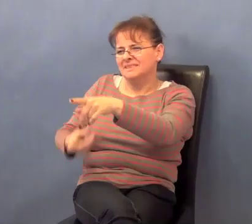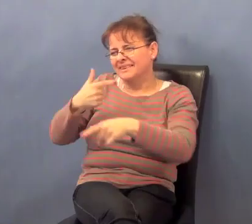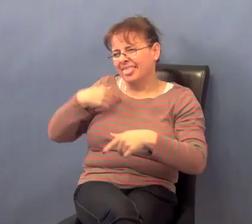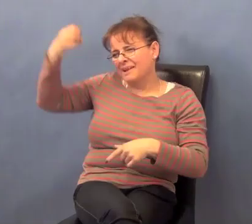Masz super!